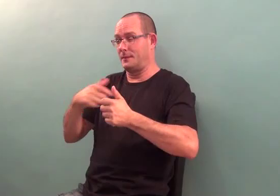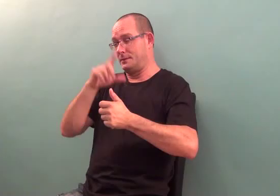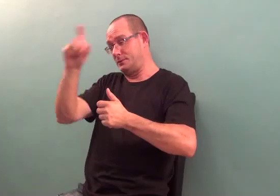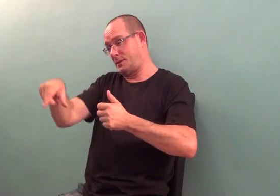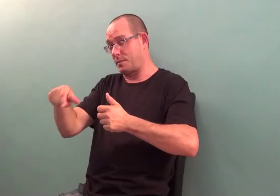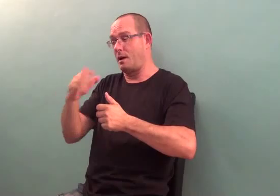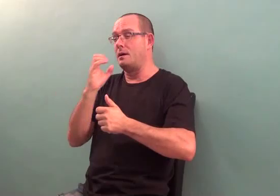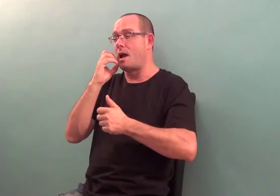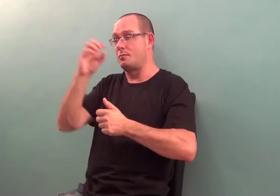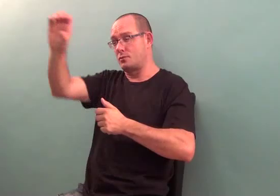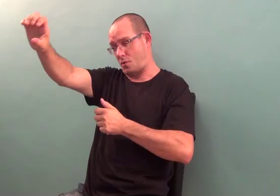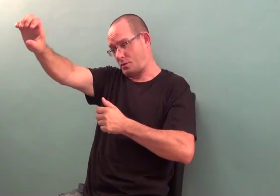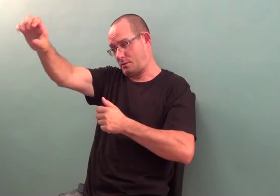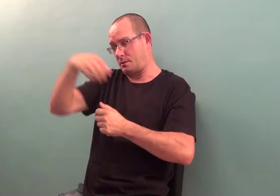Ten na przeciwko ma na głowie małe jabłko.